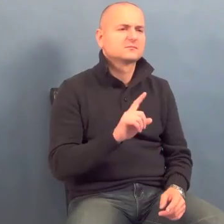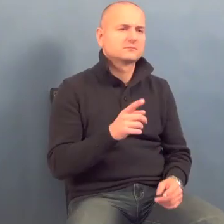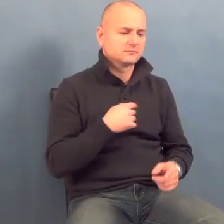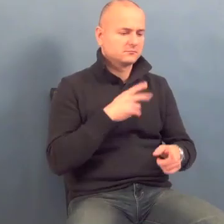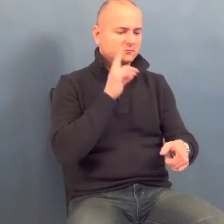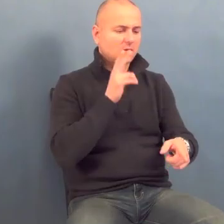Nie, nie.